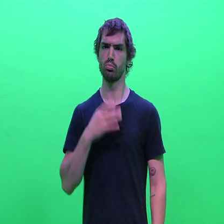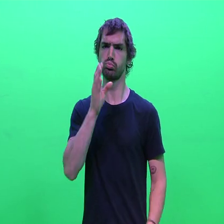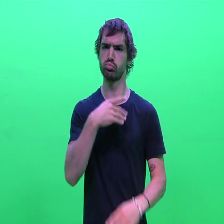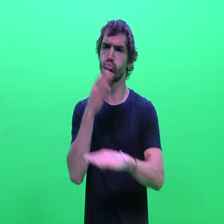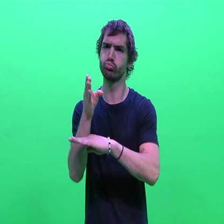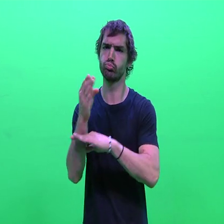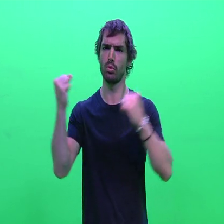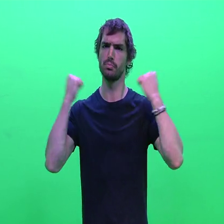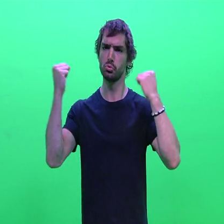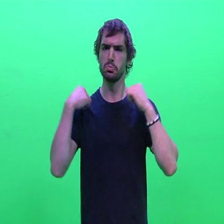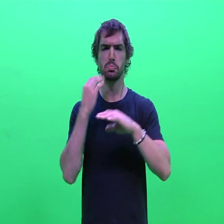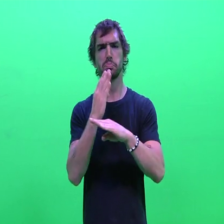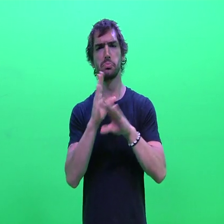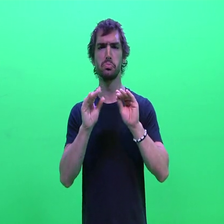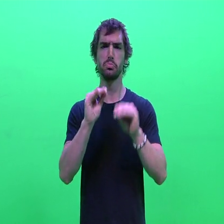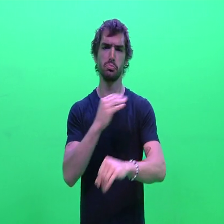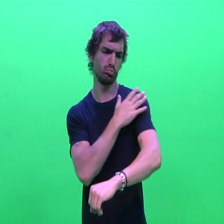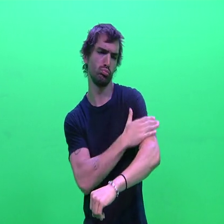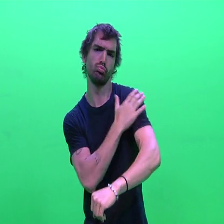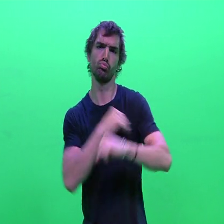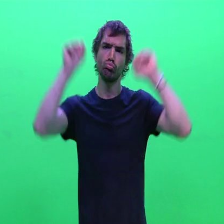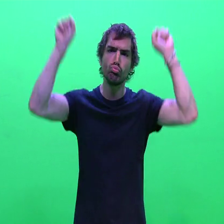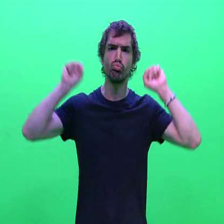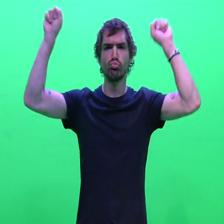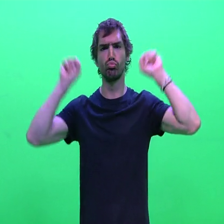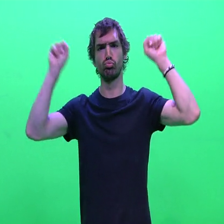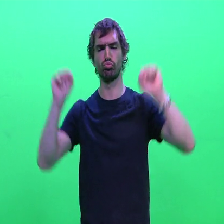Sí, vaig al gimnàs, sempre faig exercicis de braços, aixeco pes.